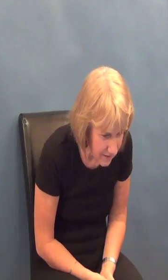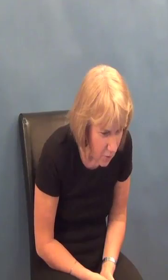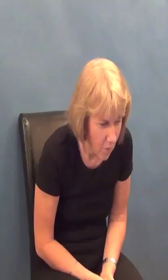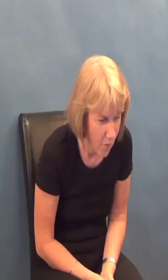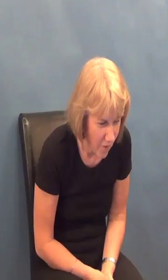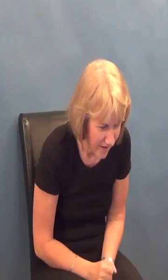Jest.